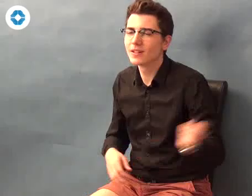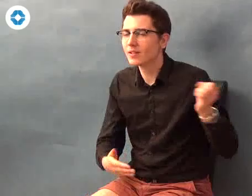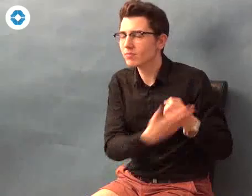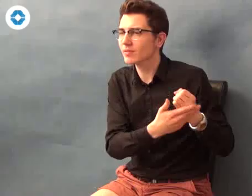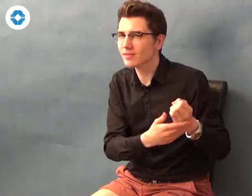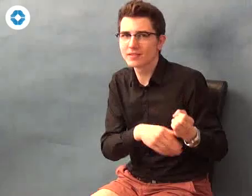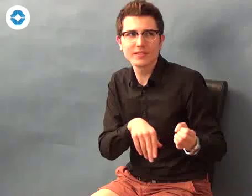Chłopiec bierze zamach i dotyka ręką policjanta.